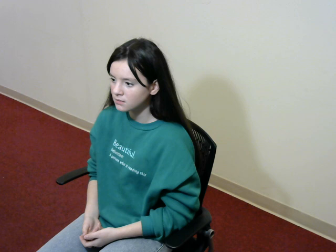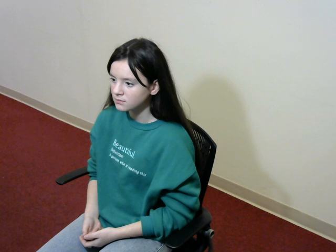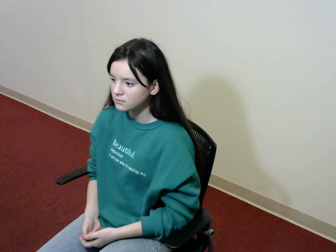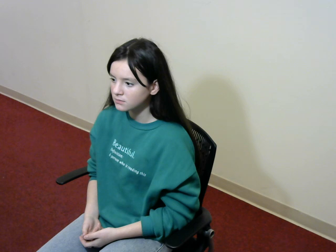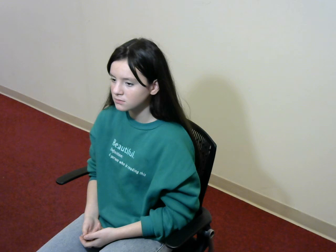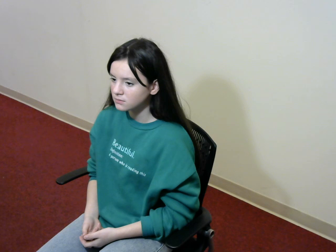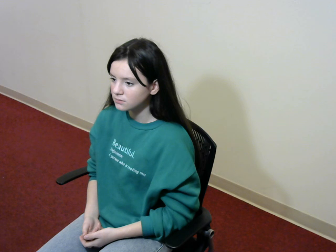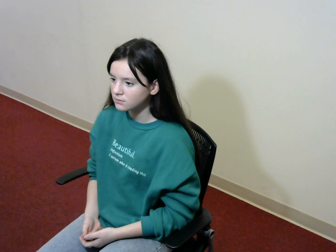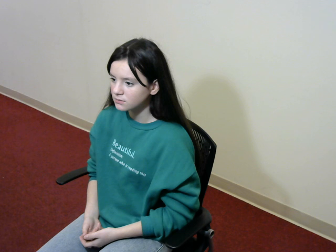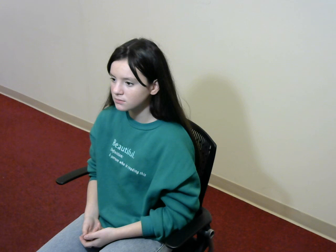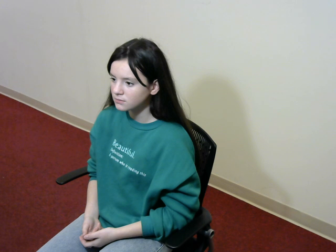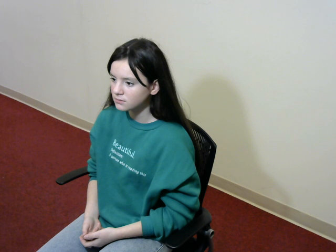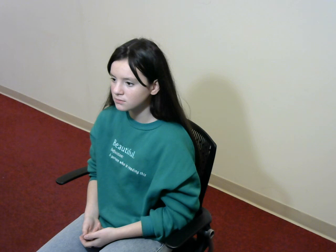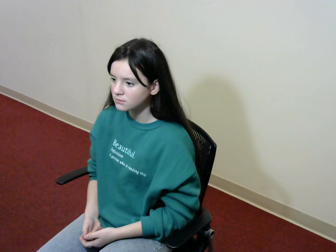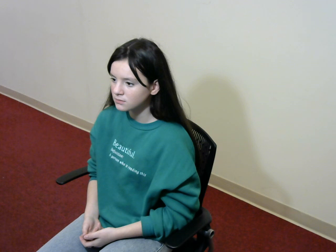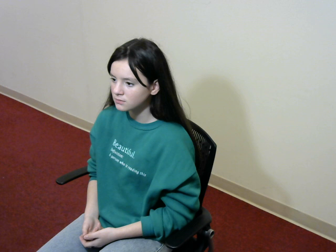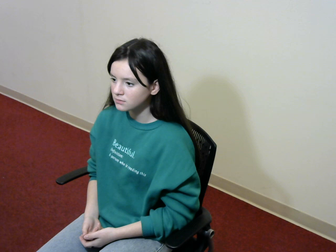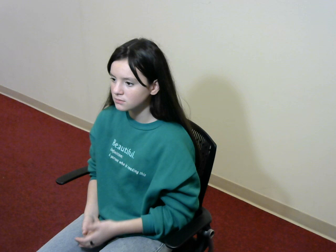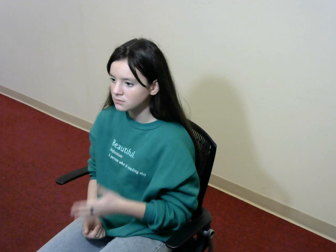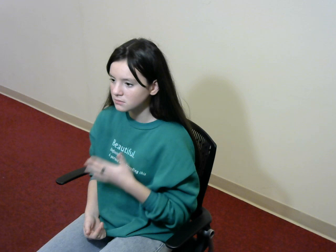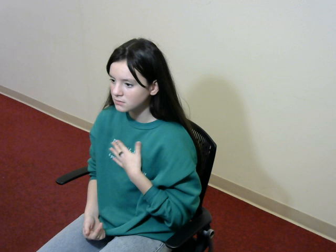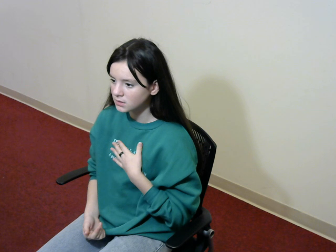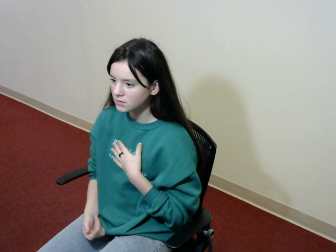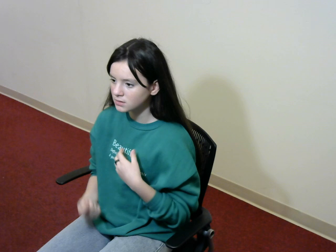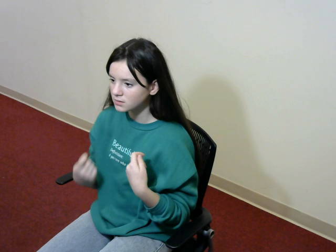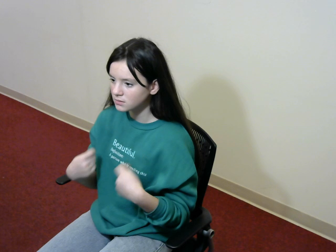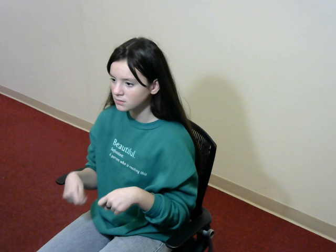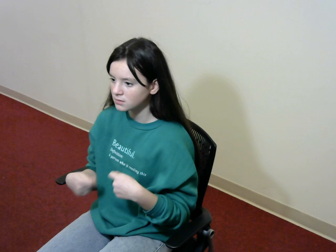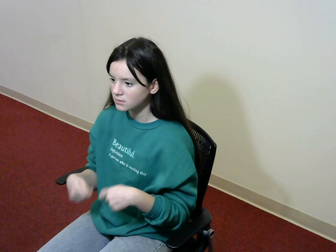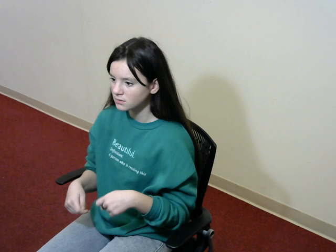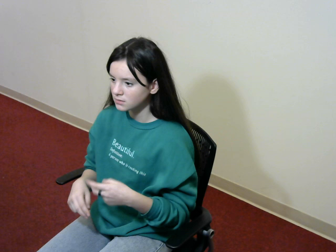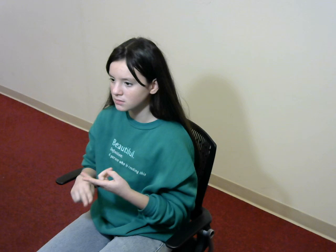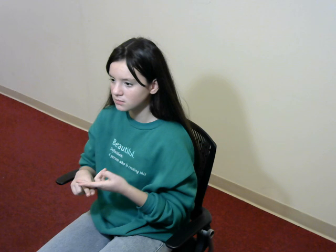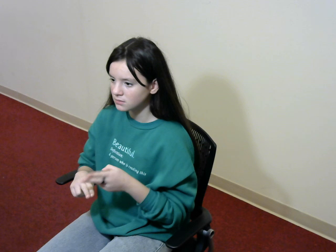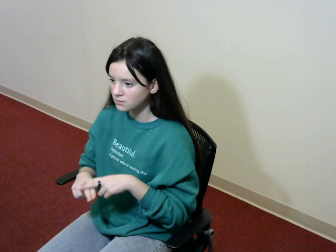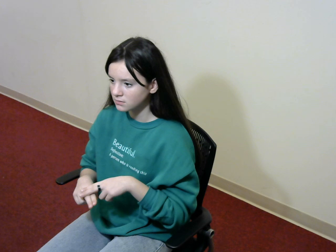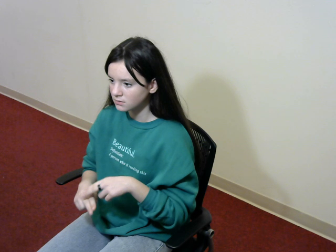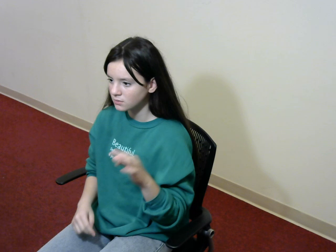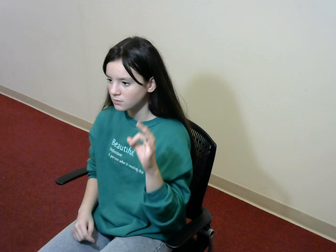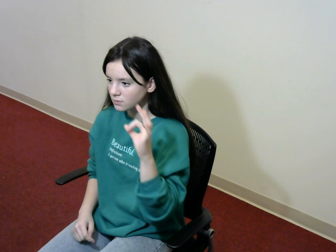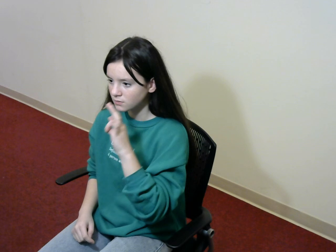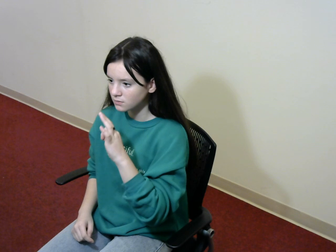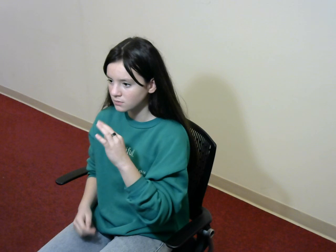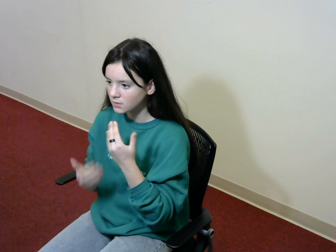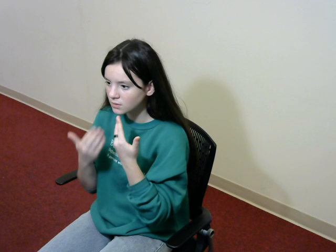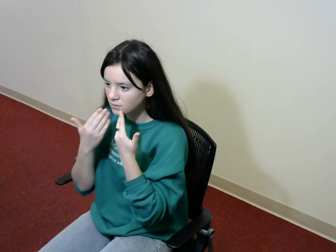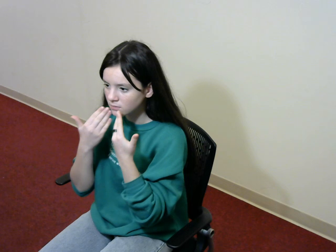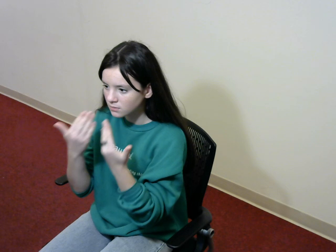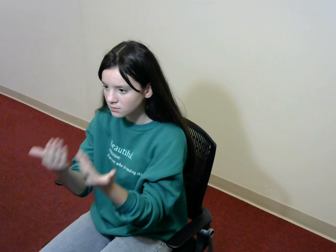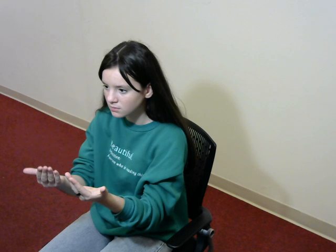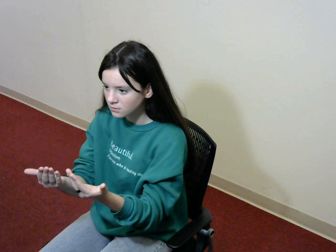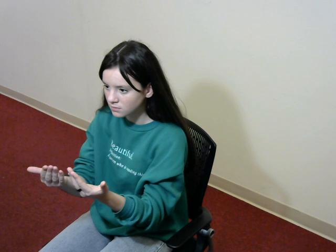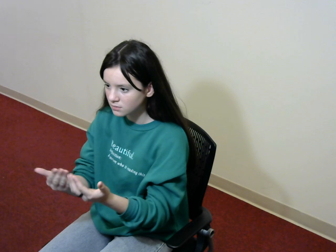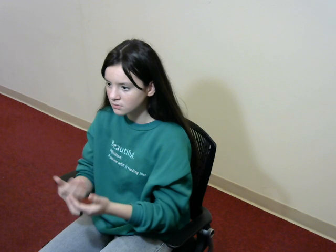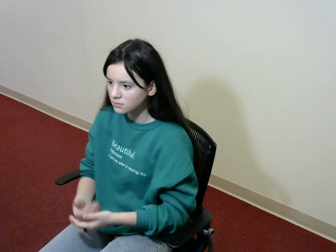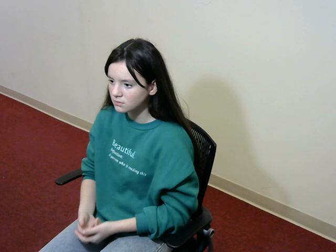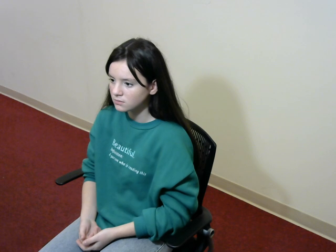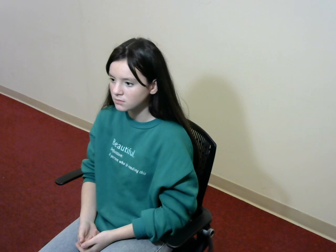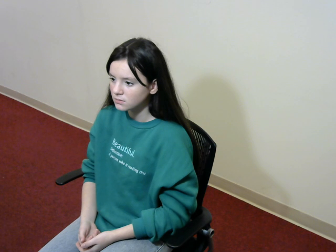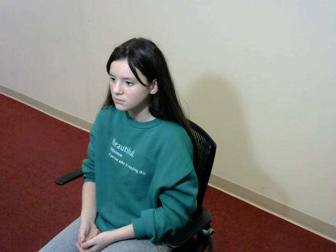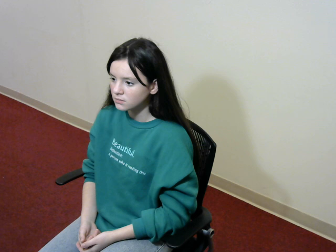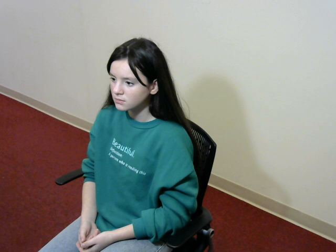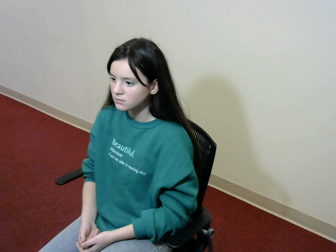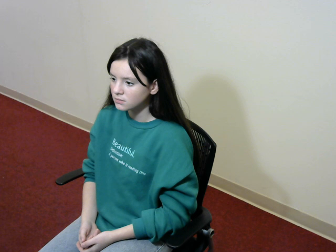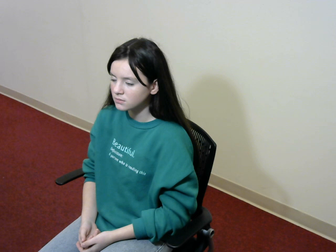Mən satıcıdan bu barədə soruşdum